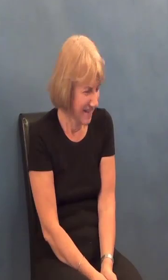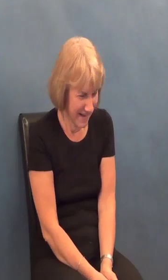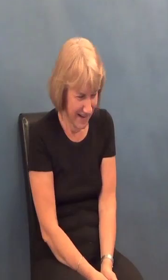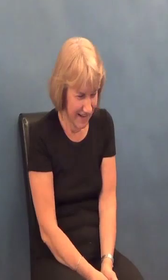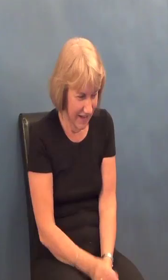Jeszcze dalej.